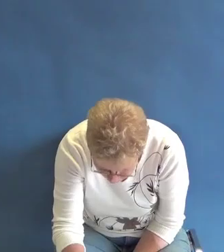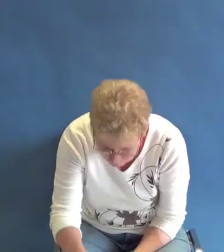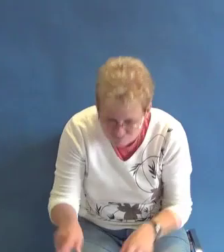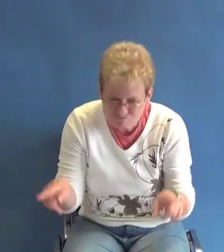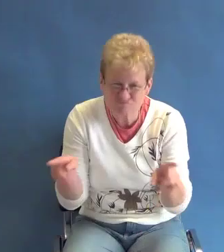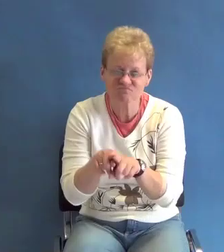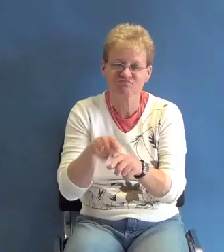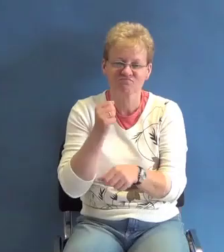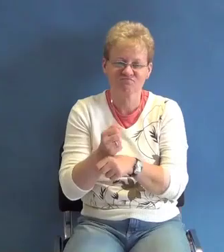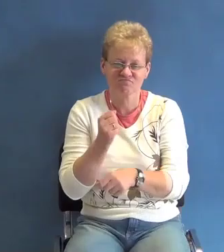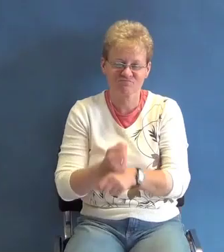Też pracuję.